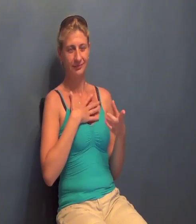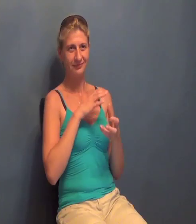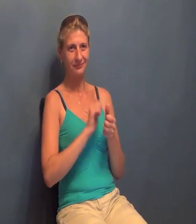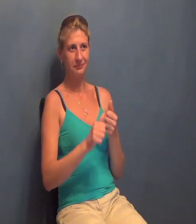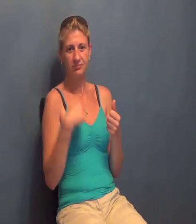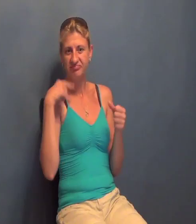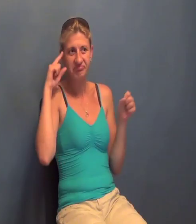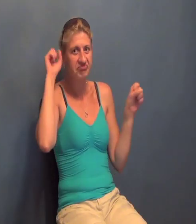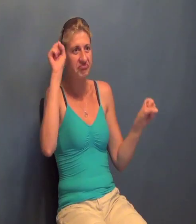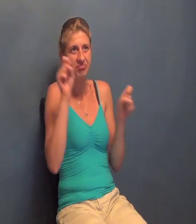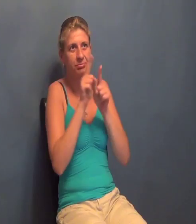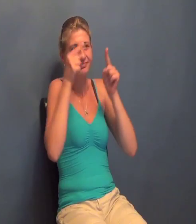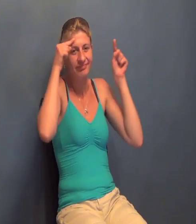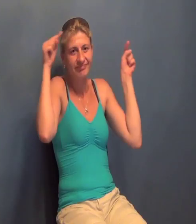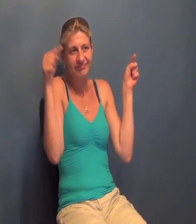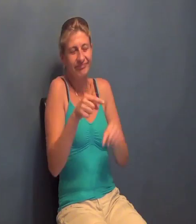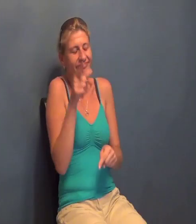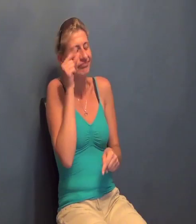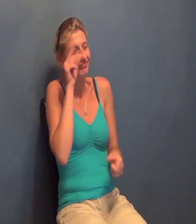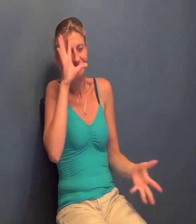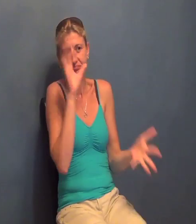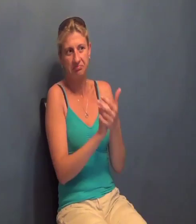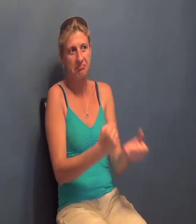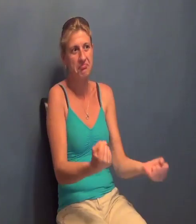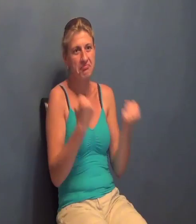"- Nic nie słyszałem, mocno spałem."